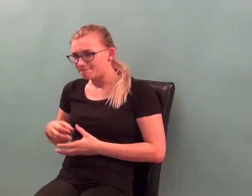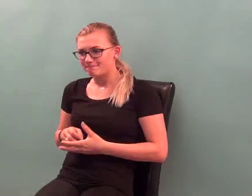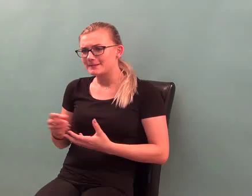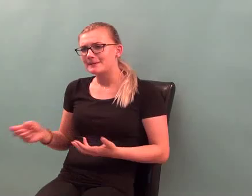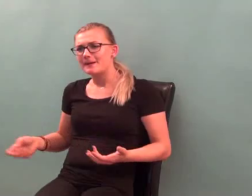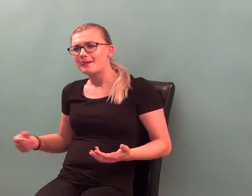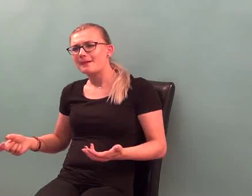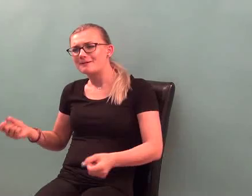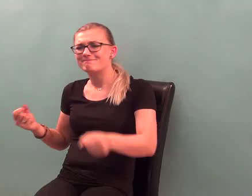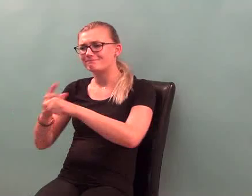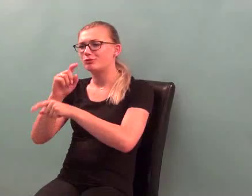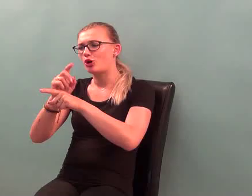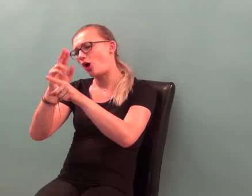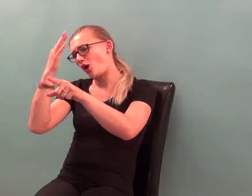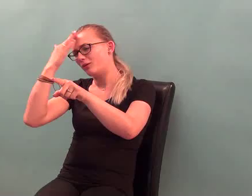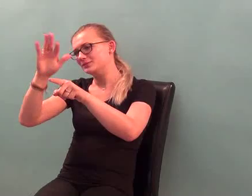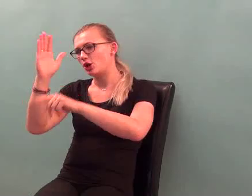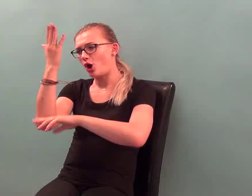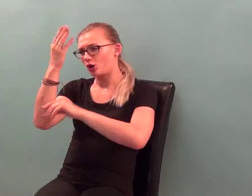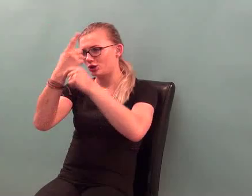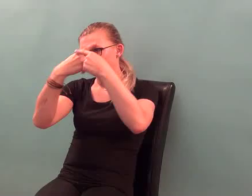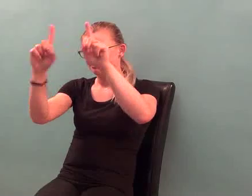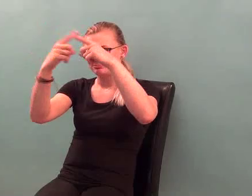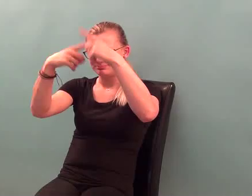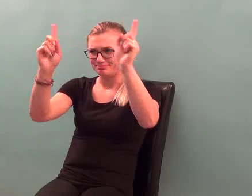Rzuca kamienie w cudze okna i rozbija je.